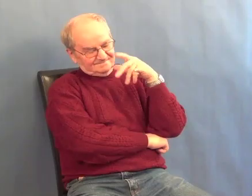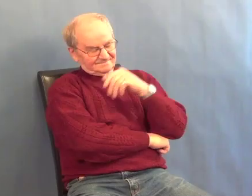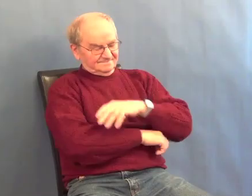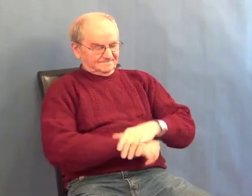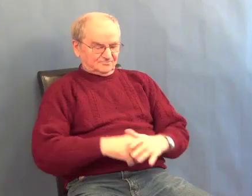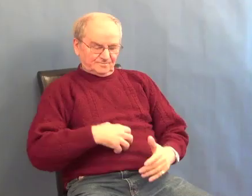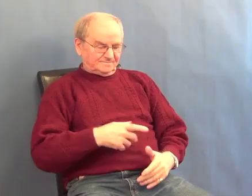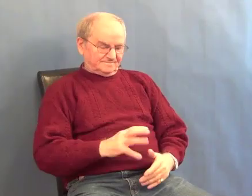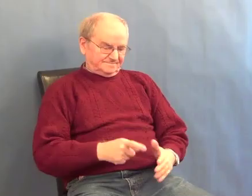Dobry humor.